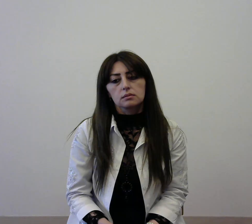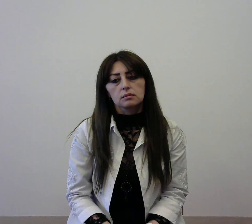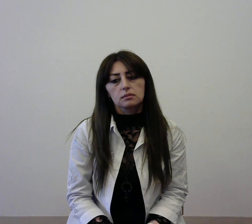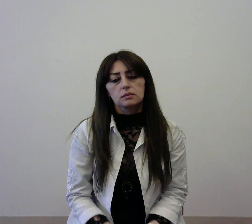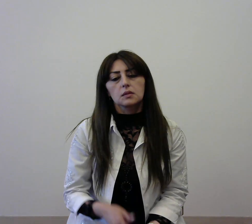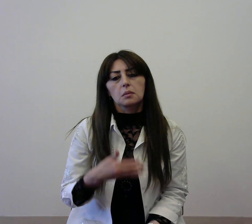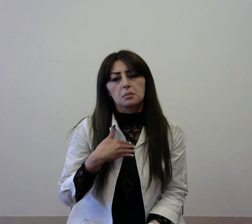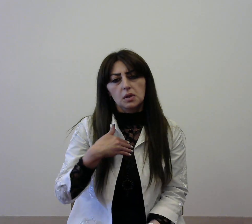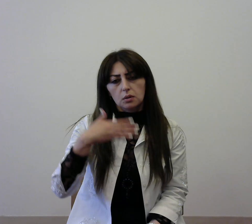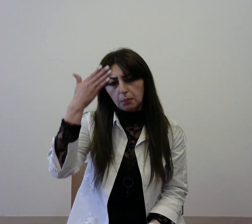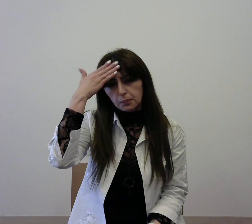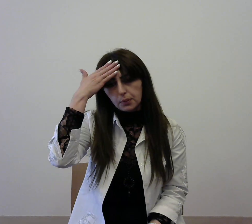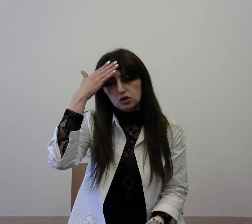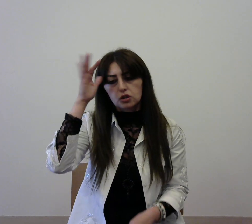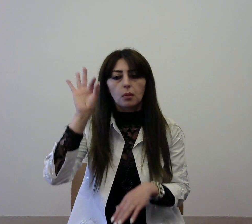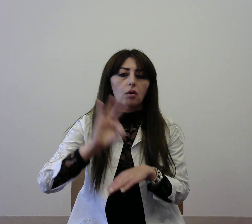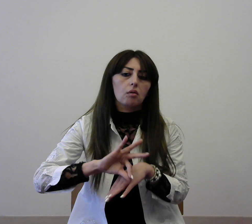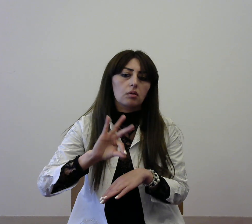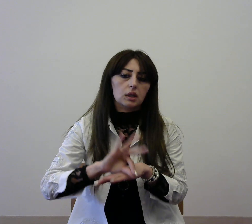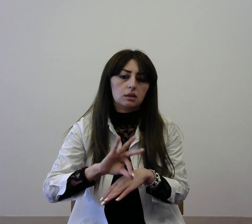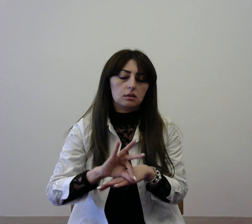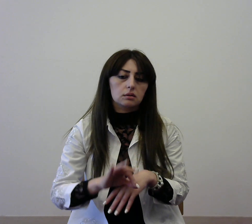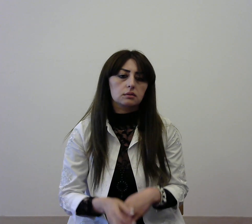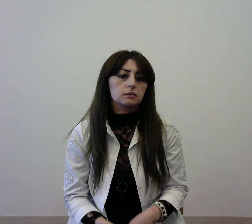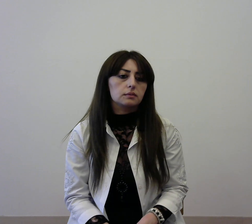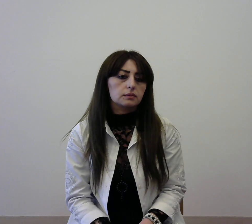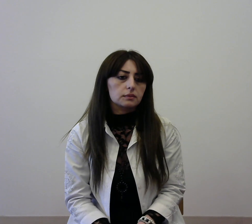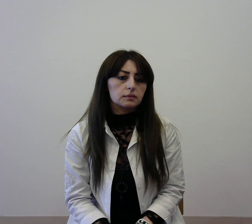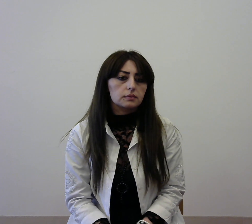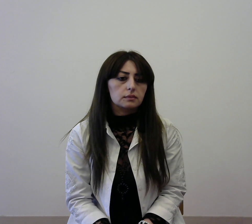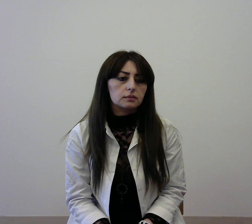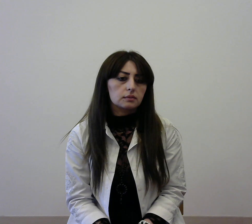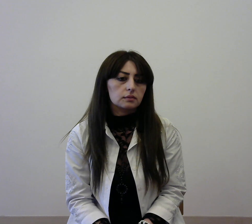Mənim başım ağrıyır